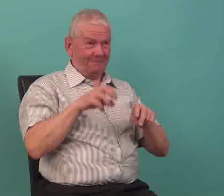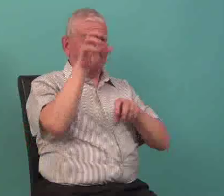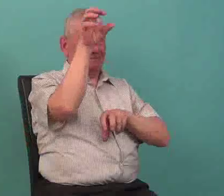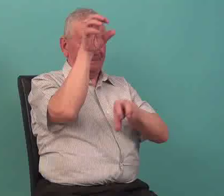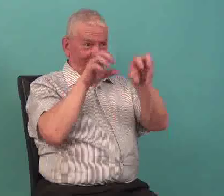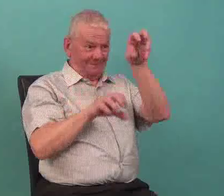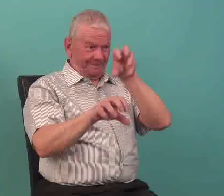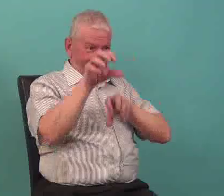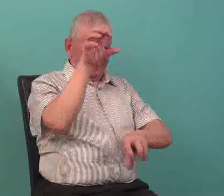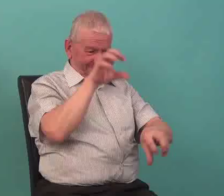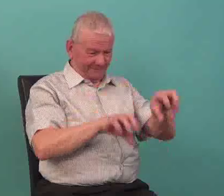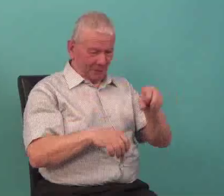Schodzi po drabinie na dół.